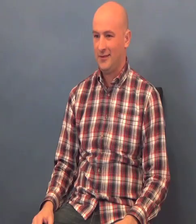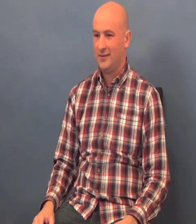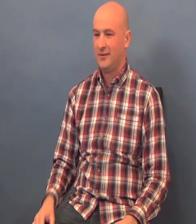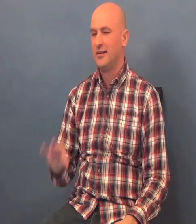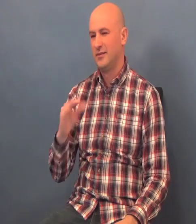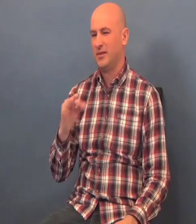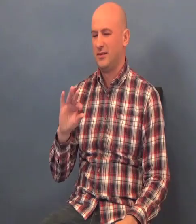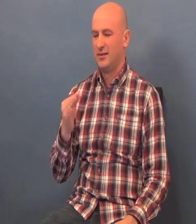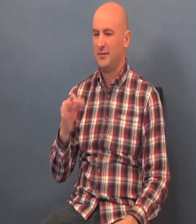SMS, SMS.